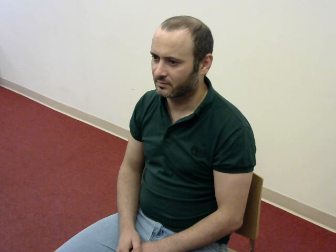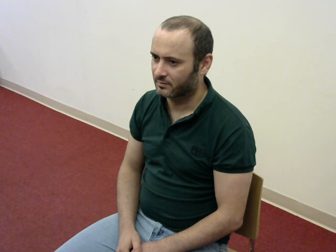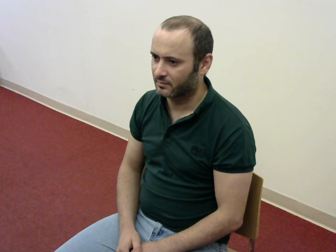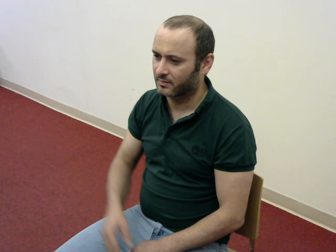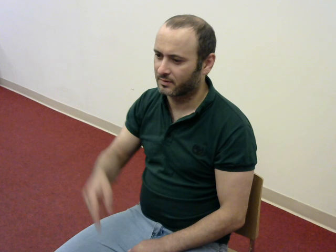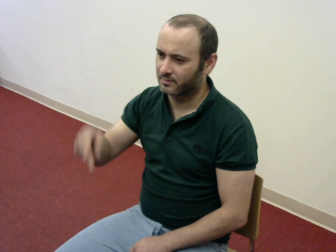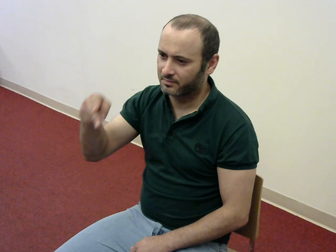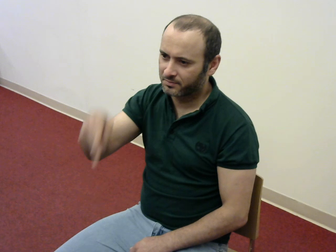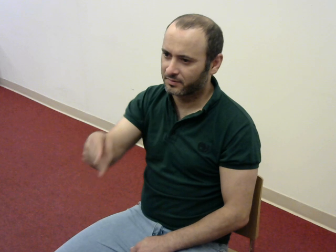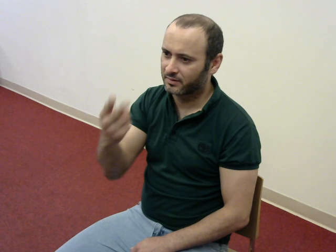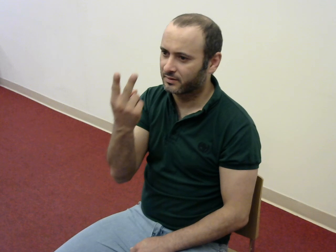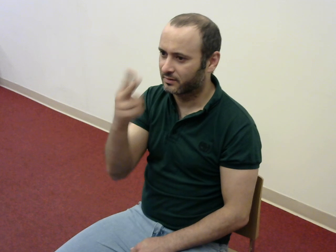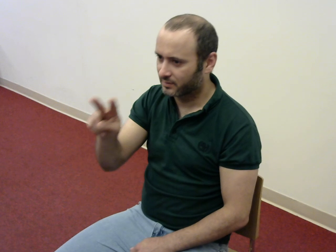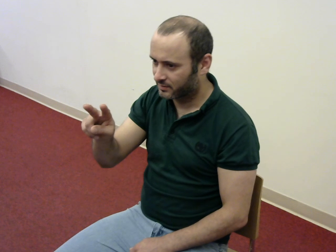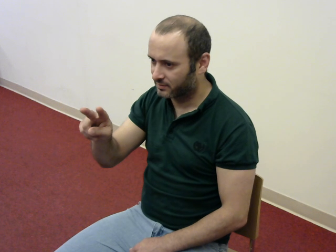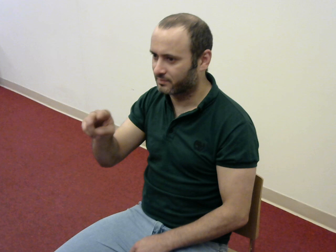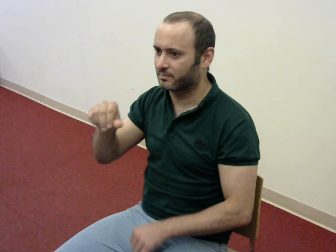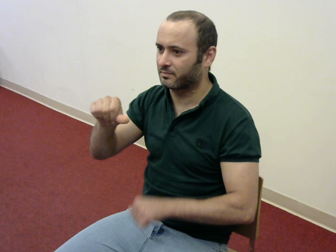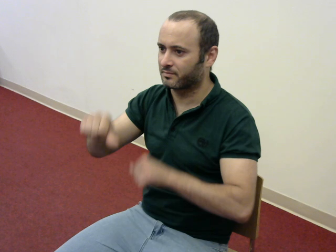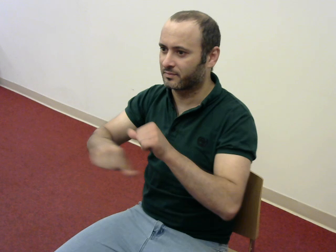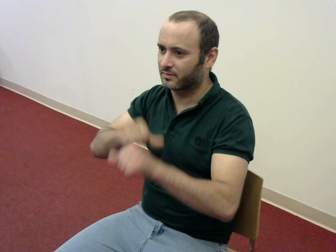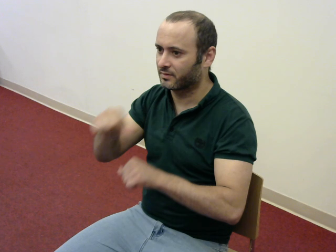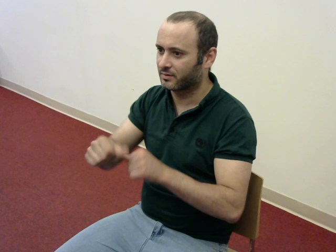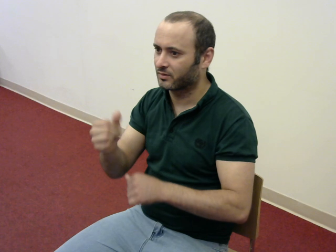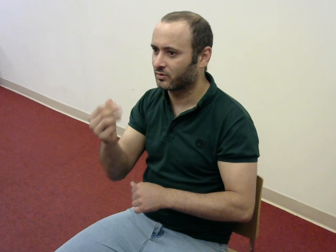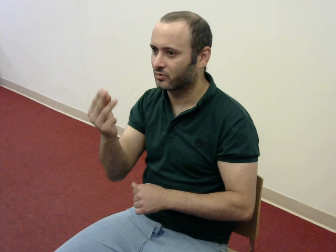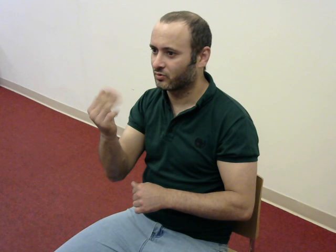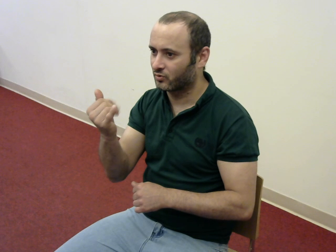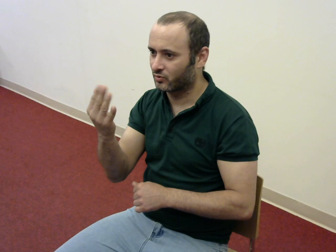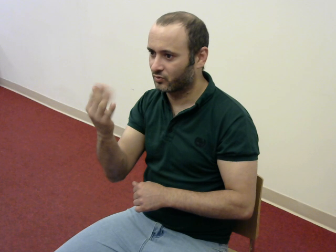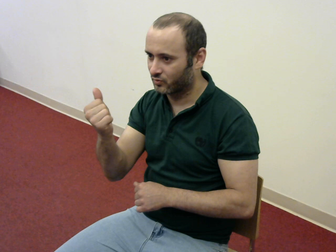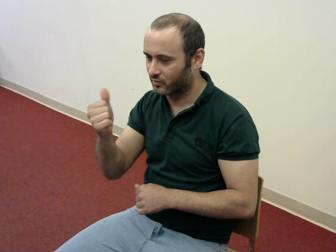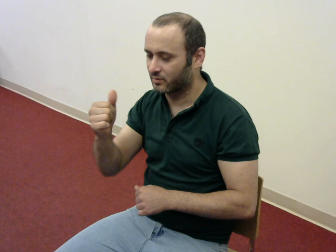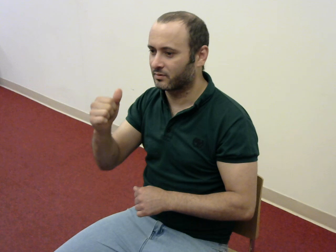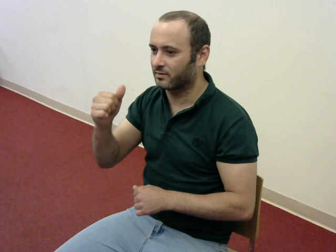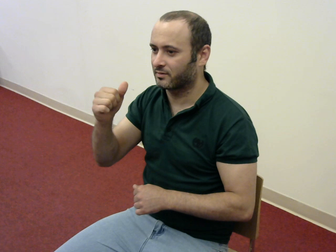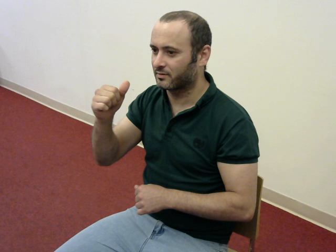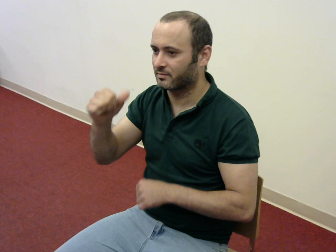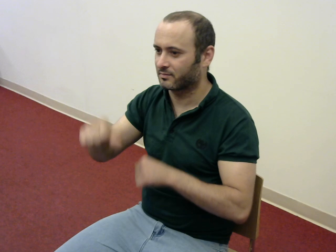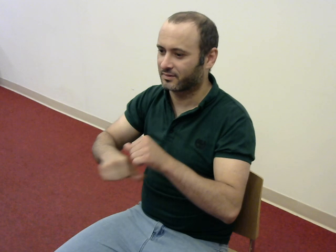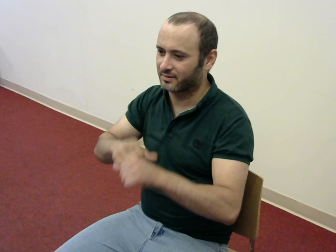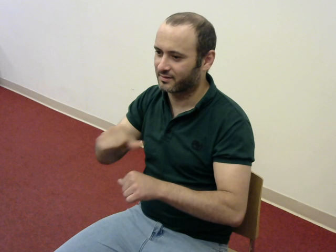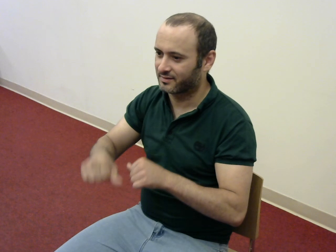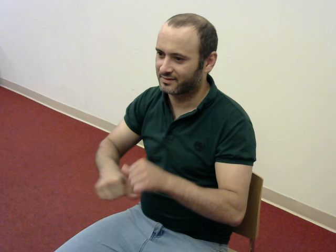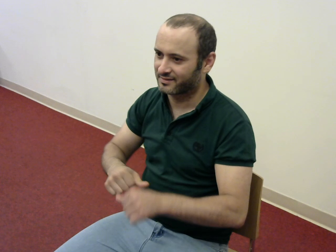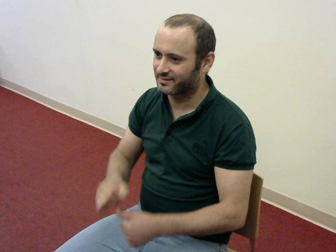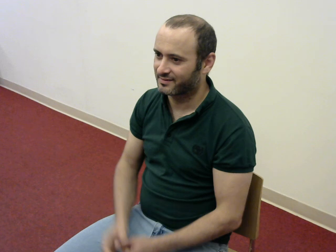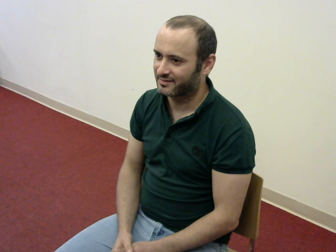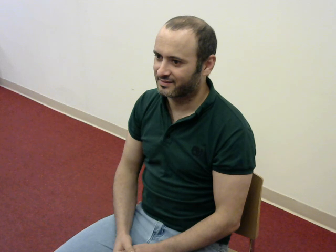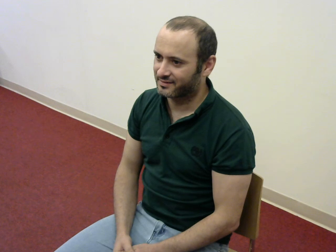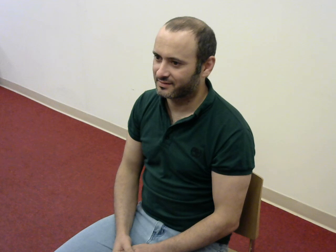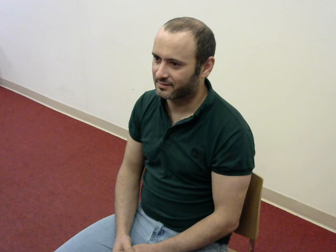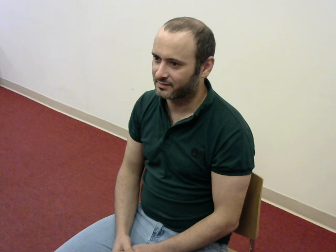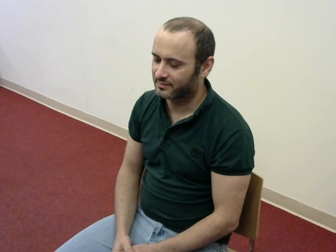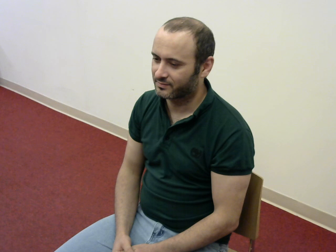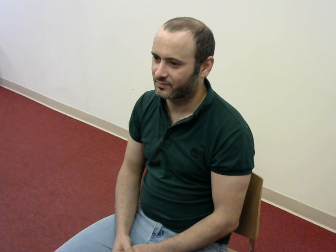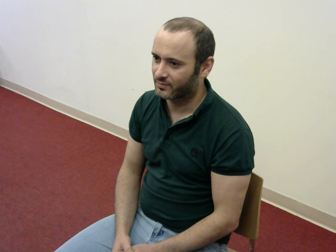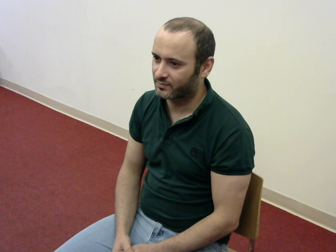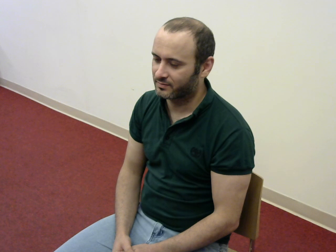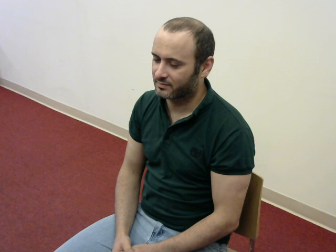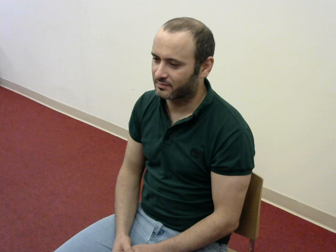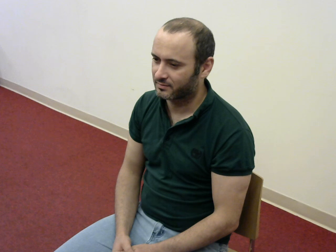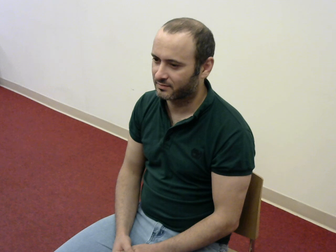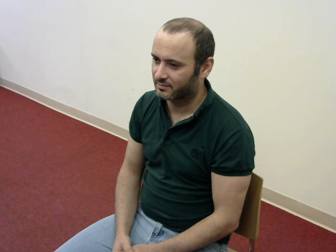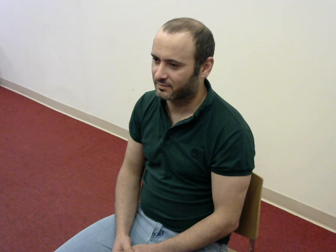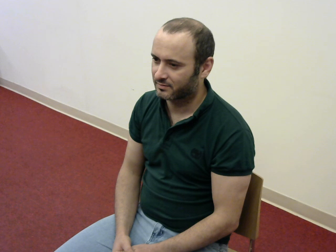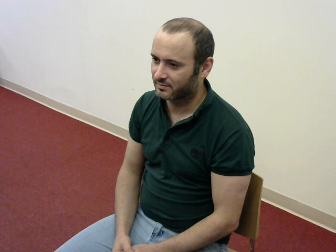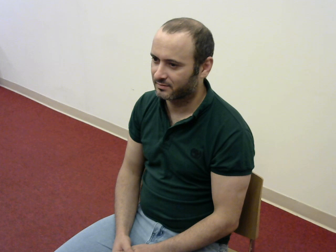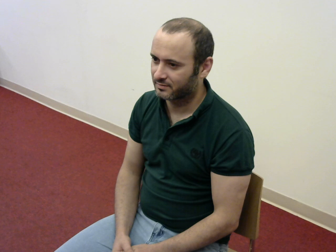2022-ci il Şuşa ilidir